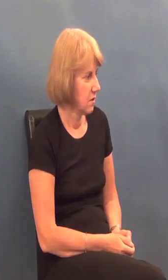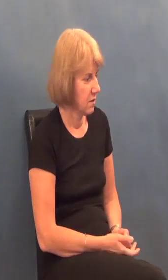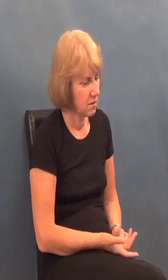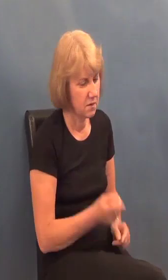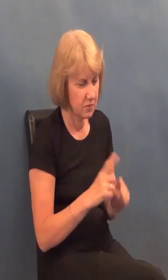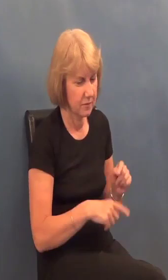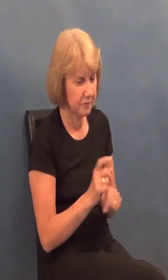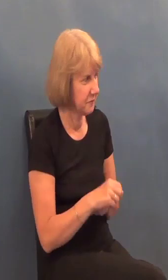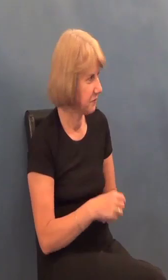Źle, olewam to.